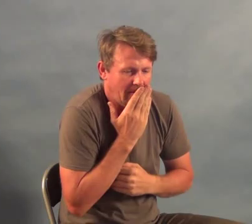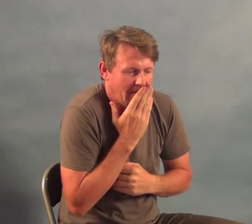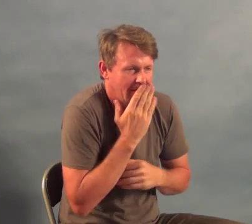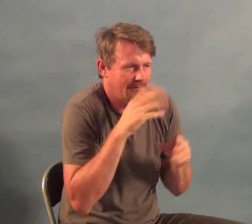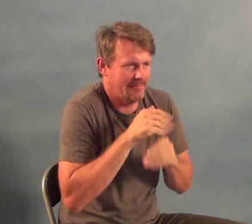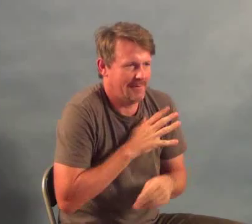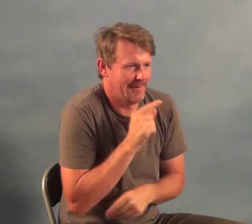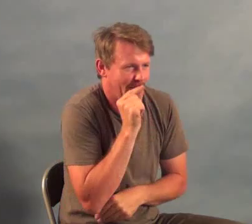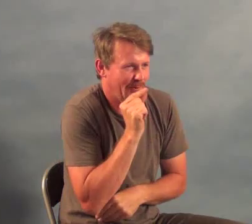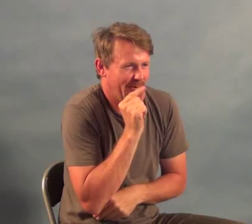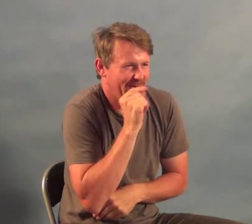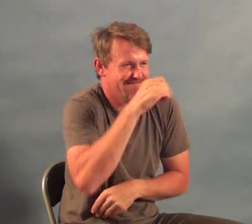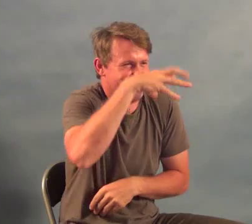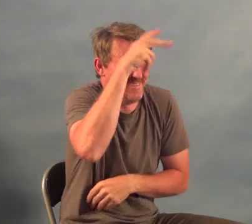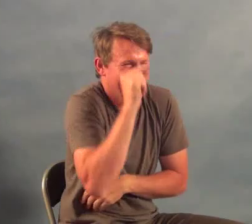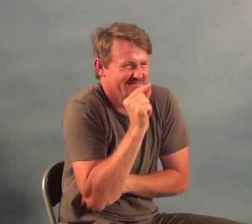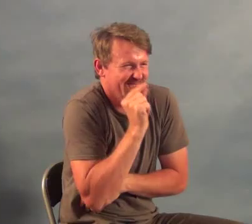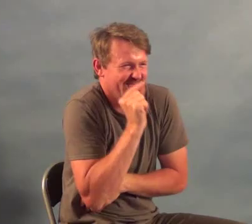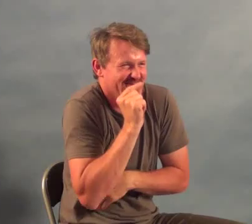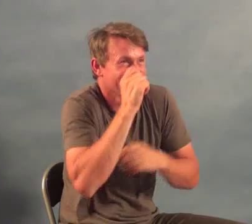On palił papierosa, z którego unosił się dym.